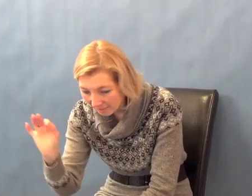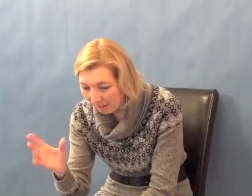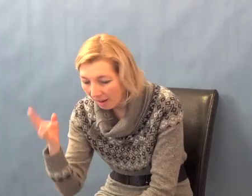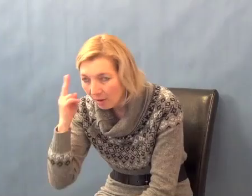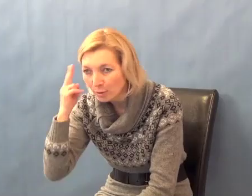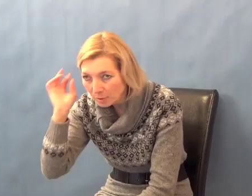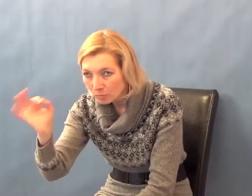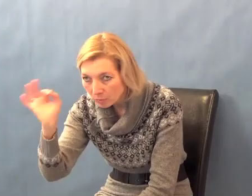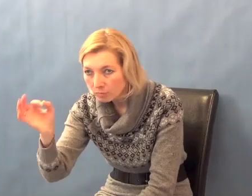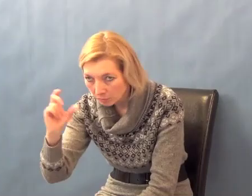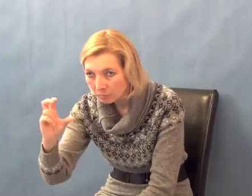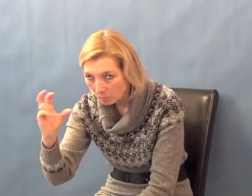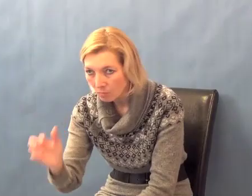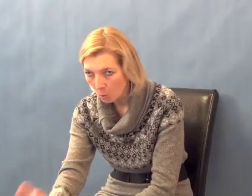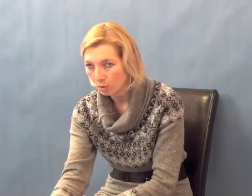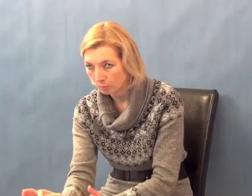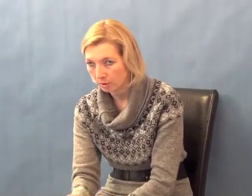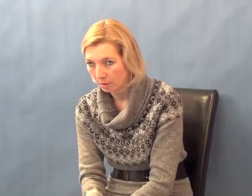Tak, rozumiem, dobrze, w czwartek.